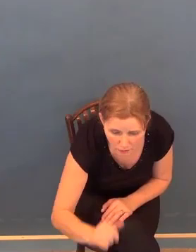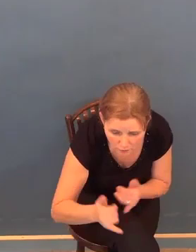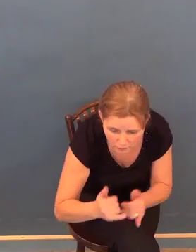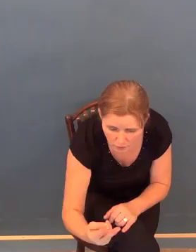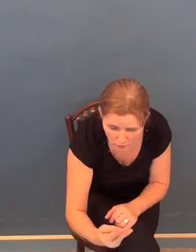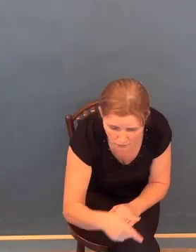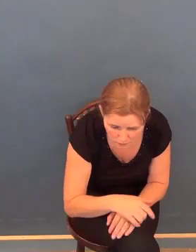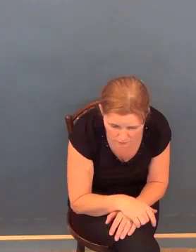Rower jest drugi.